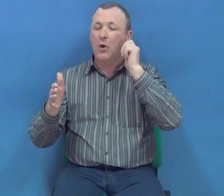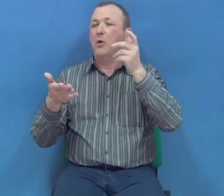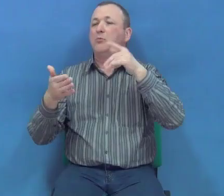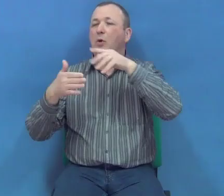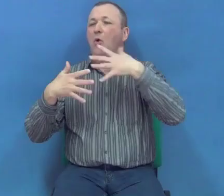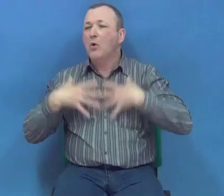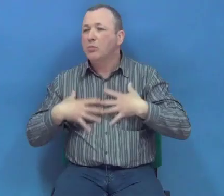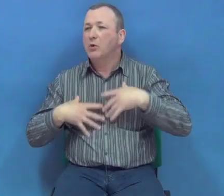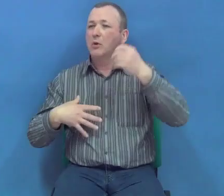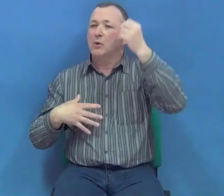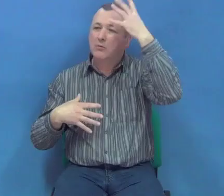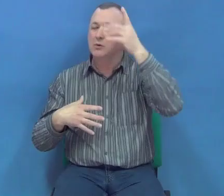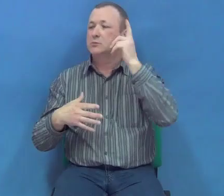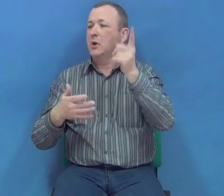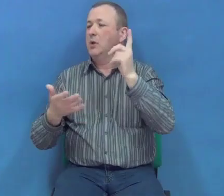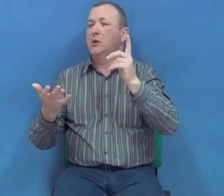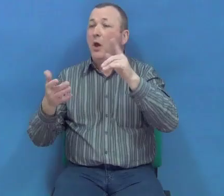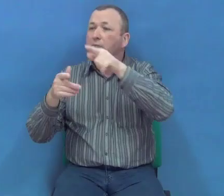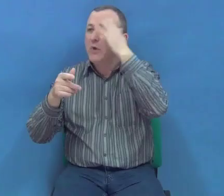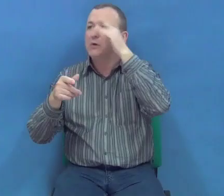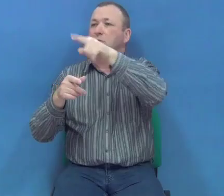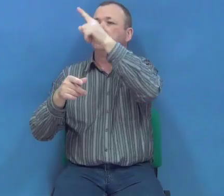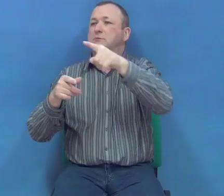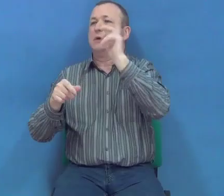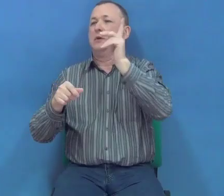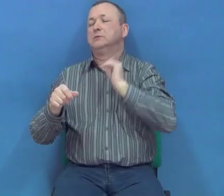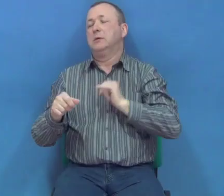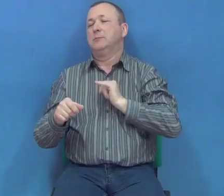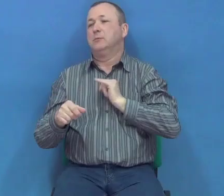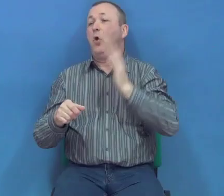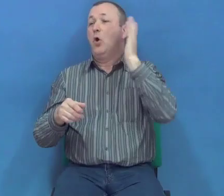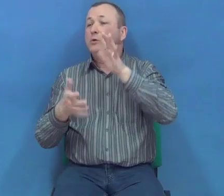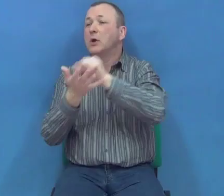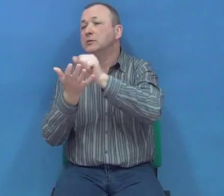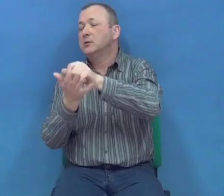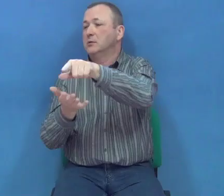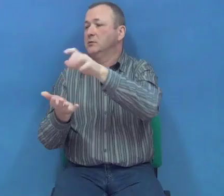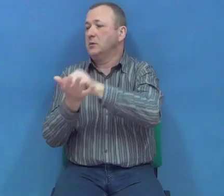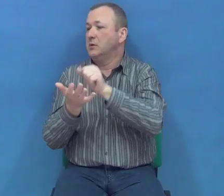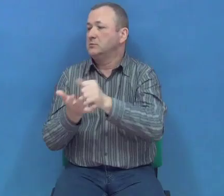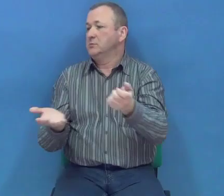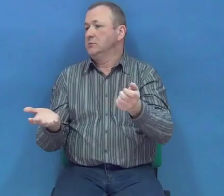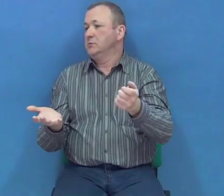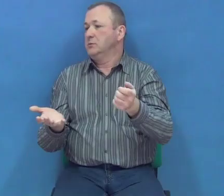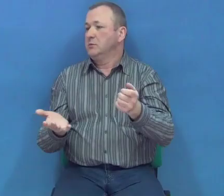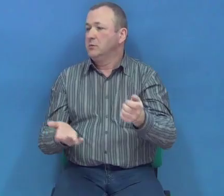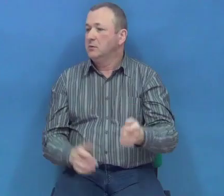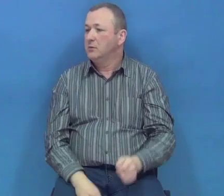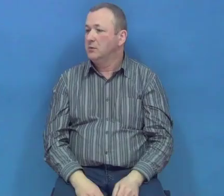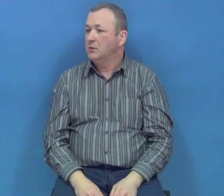Do damskiej toalety nie wolno wchodzić, jest zakaz, może ktoś tam jest i jest zajęte i dlatego jest zakaz.